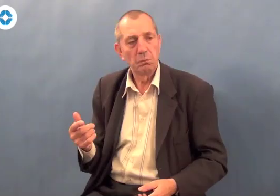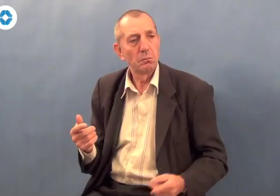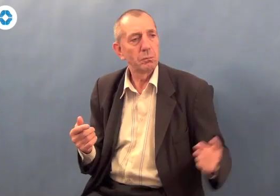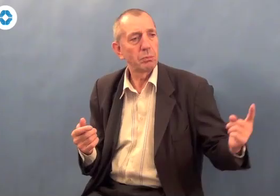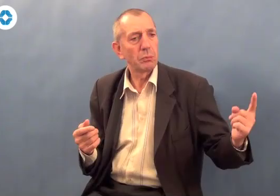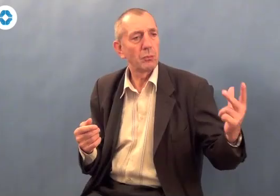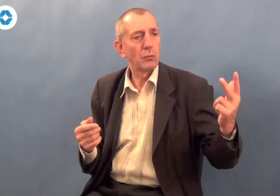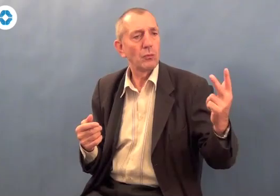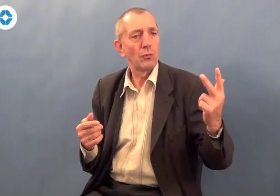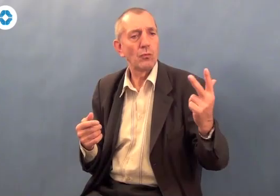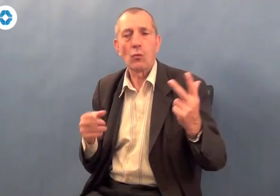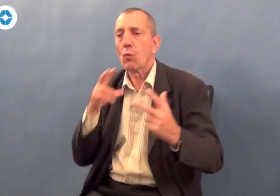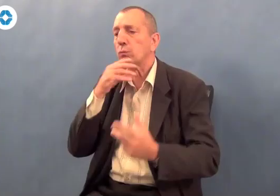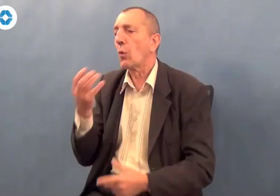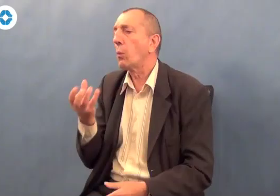Nadchodzą ci trzej, jedząc gruszki.